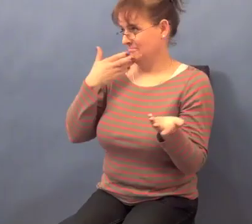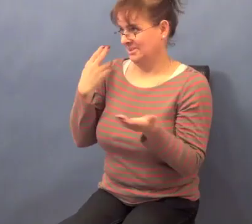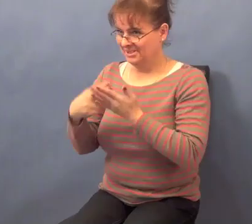Wchodzi?